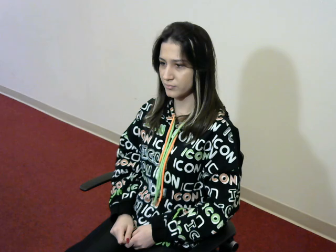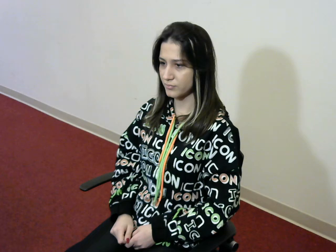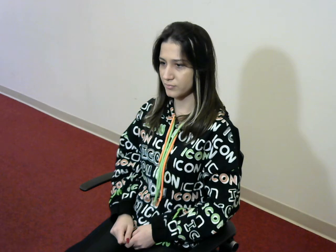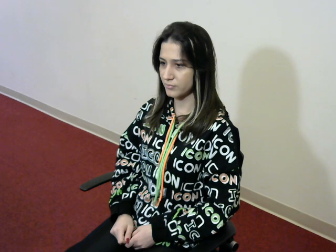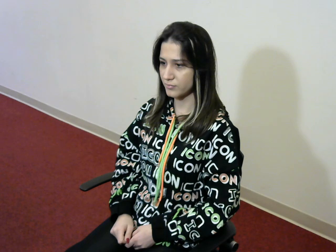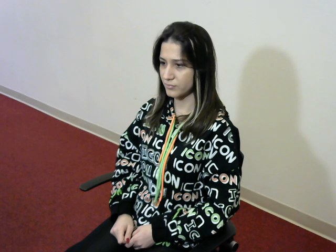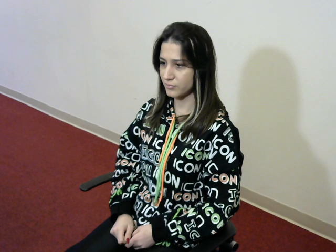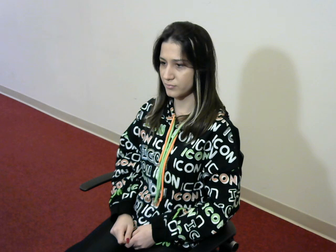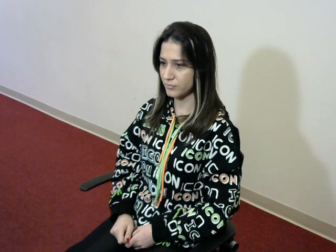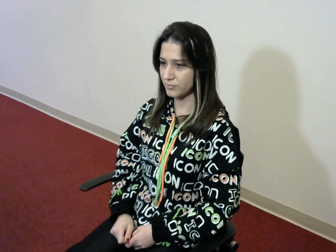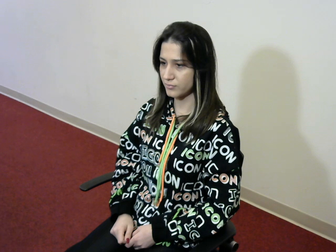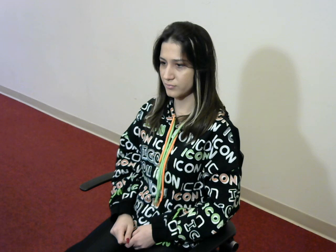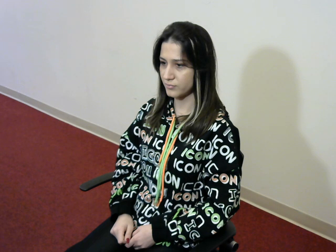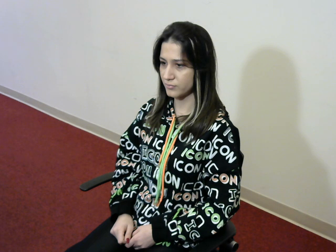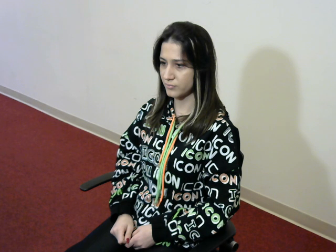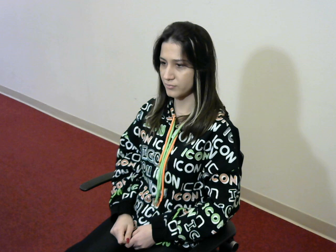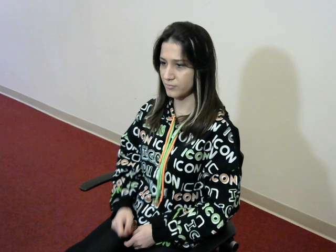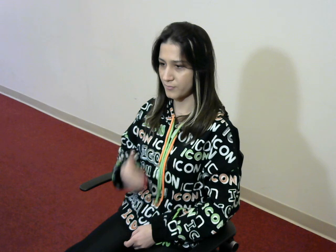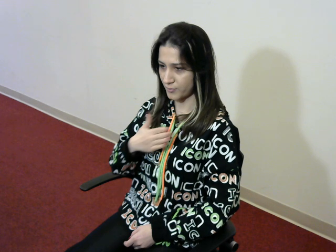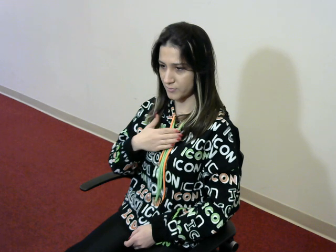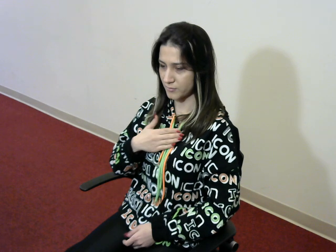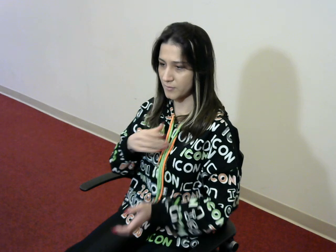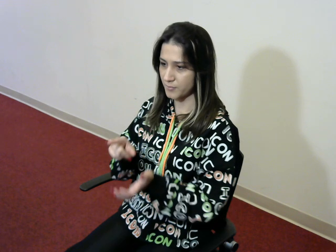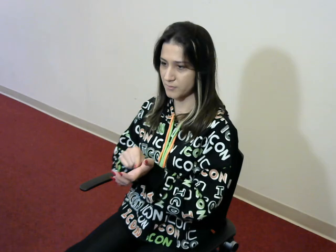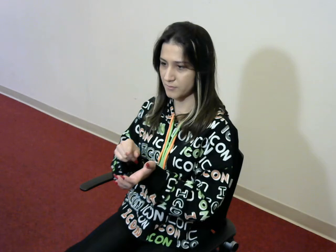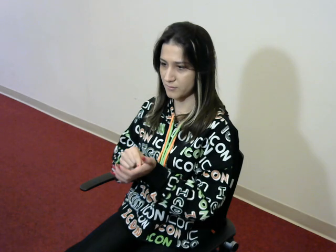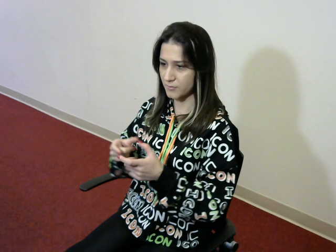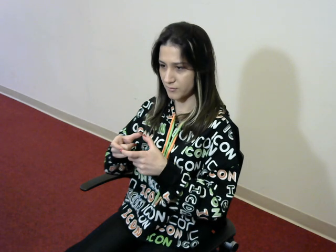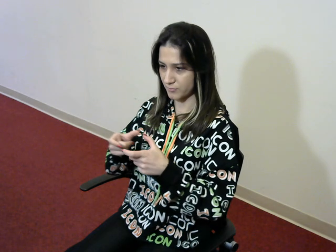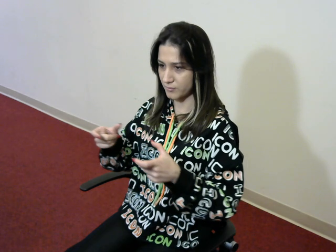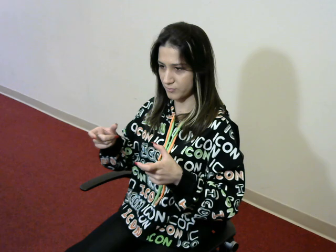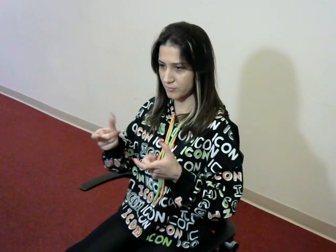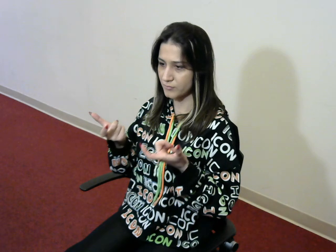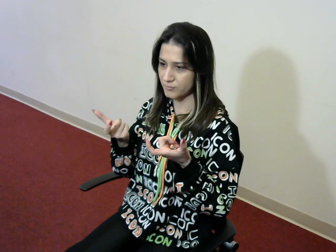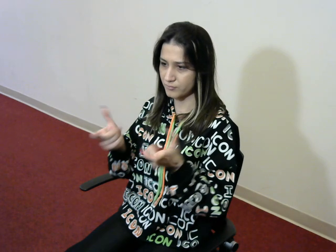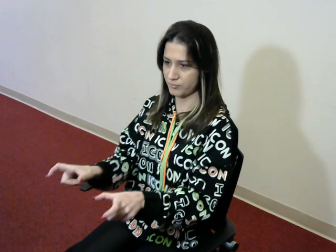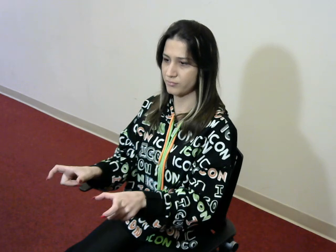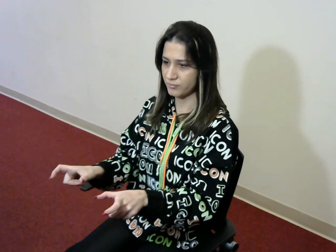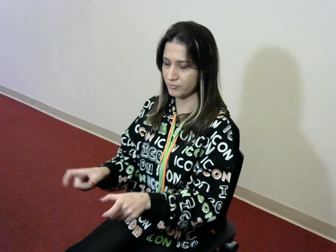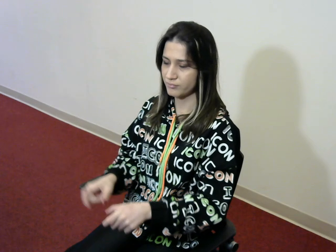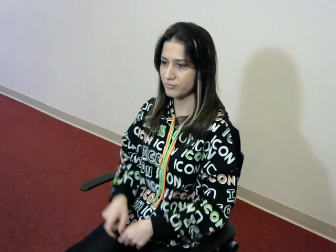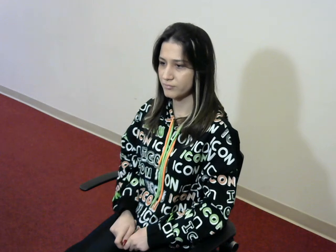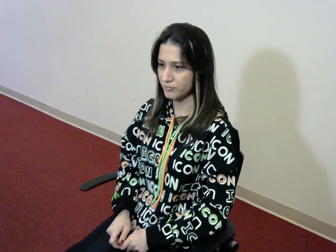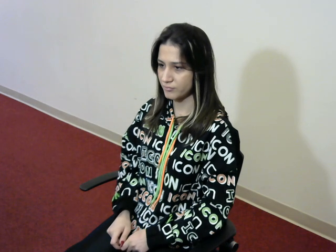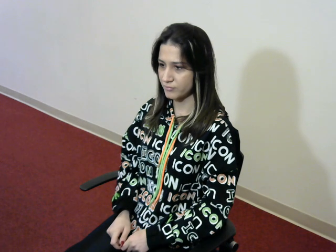Mənim pensiya kartım bloklanıb